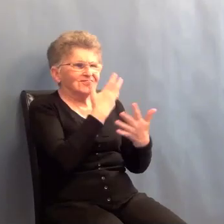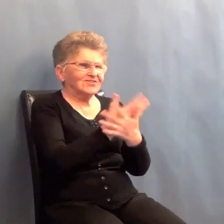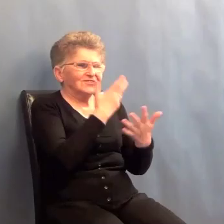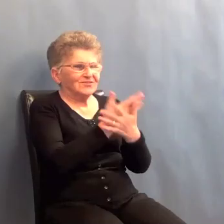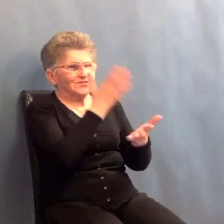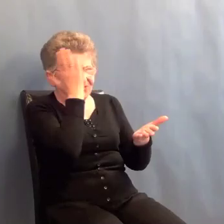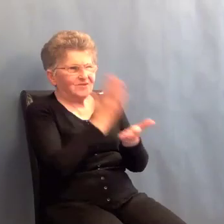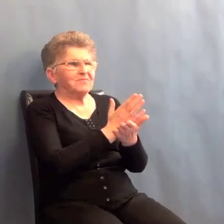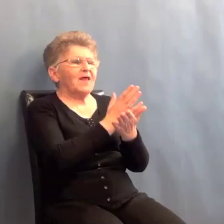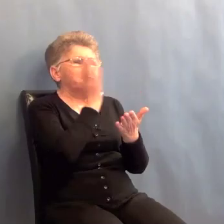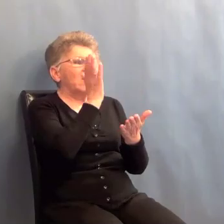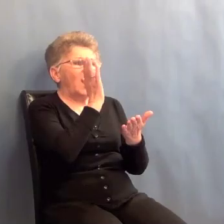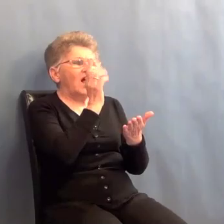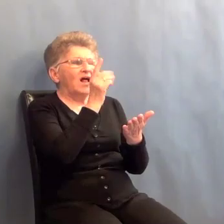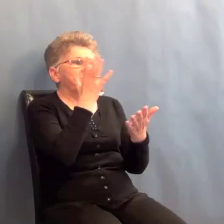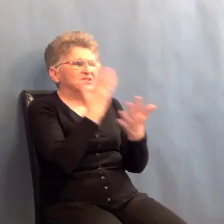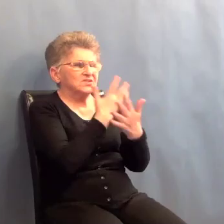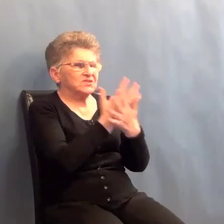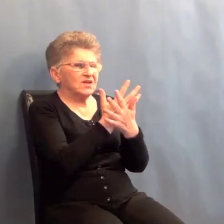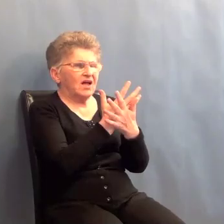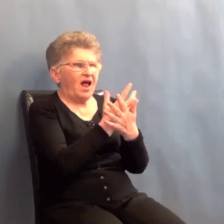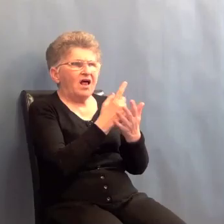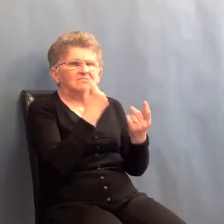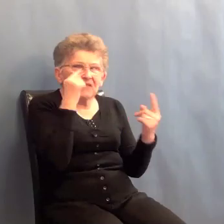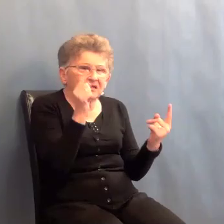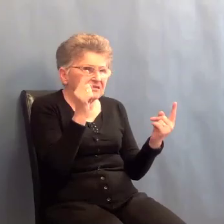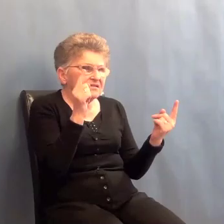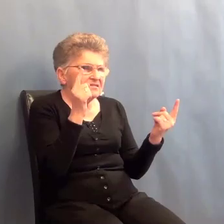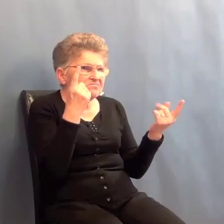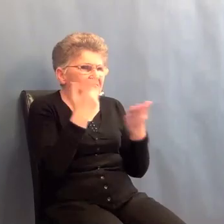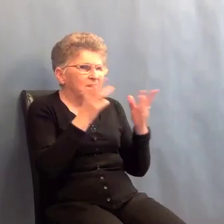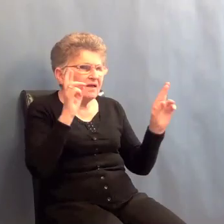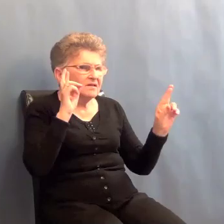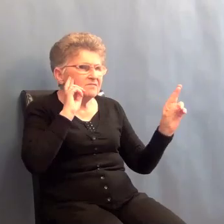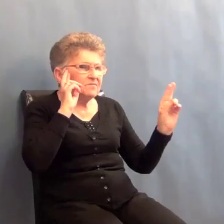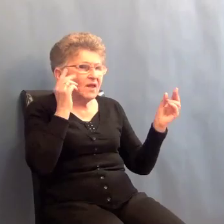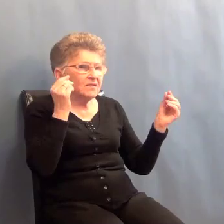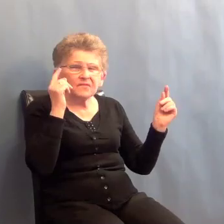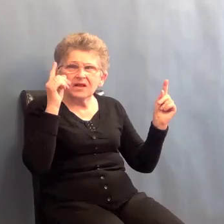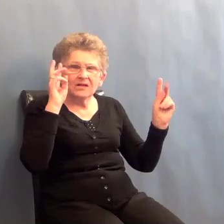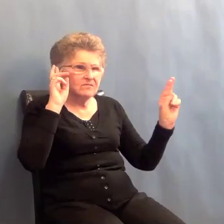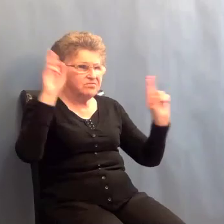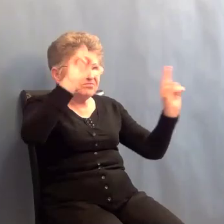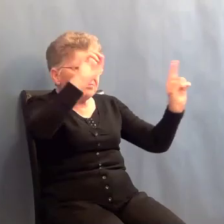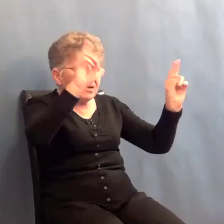Potem rozmawiali i zauważyli, że alarm się włączył.